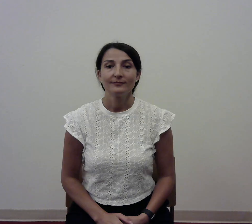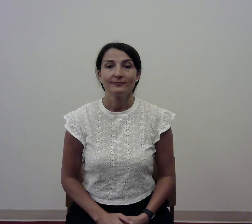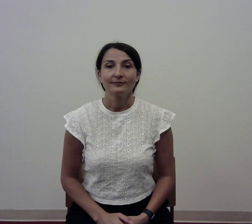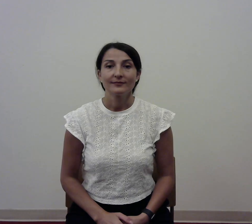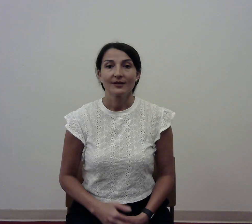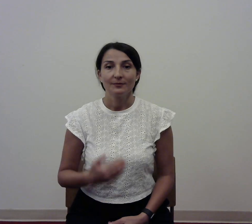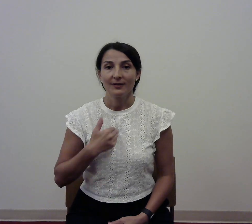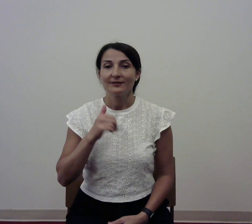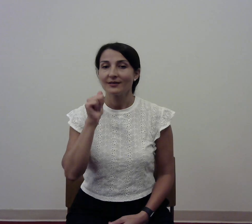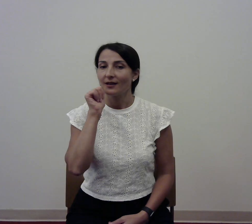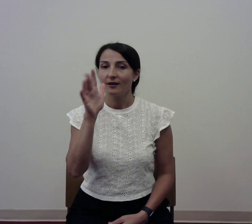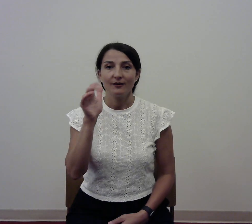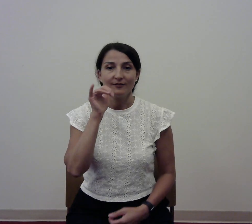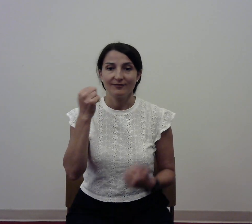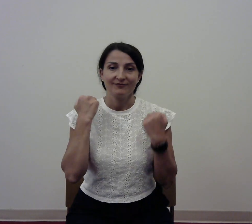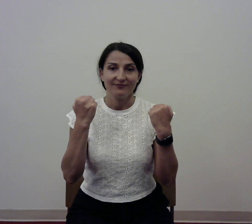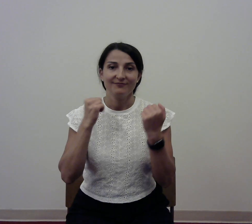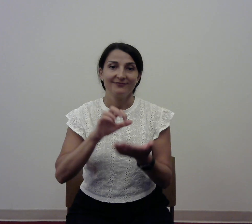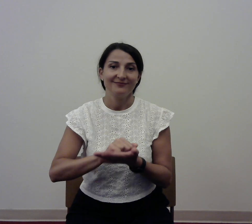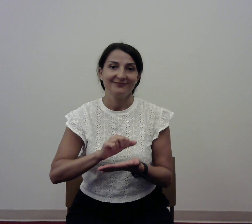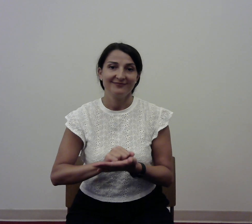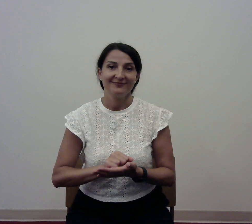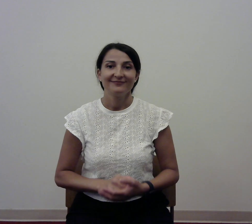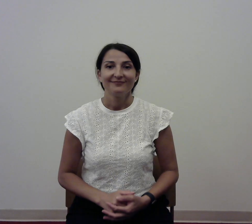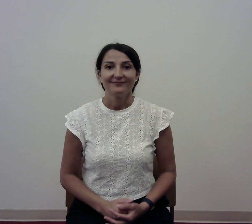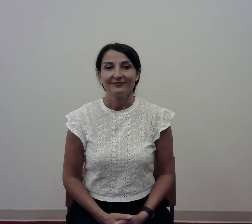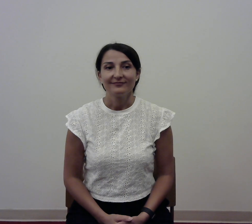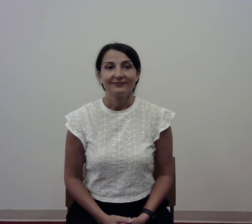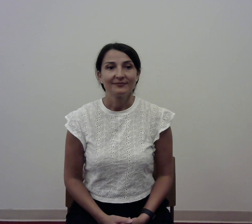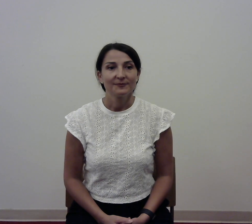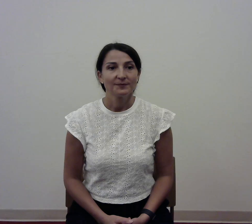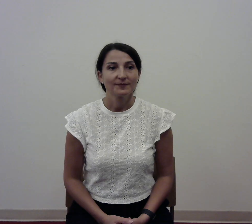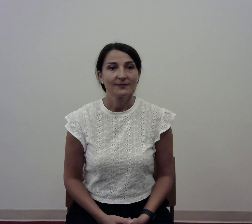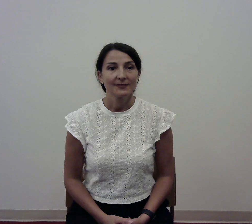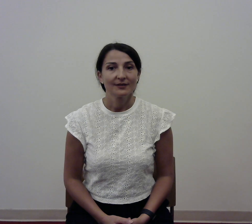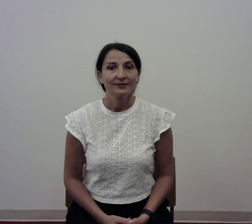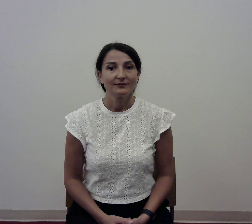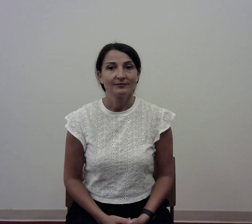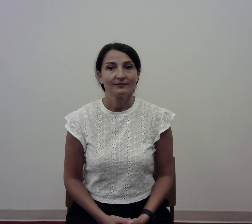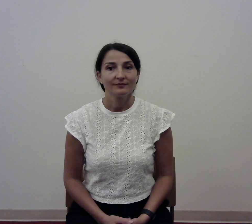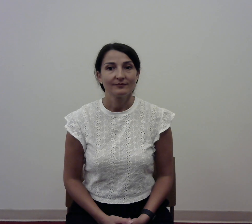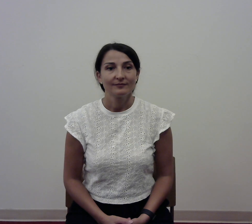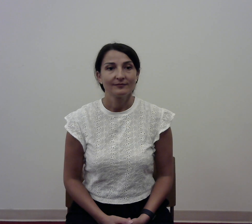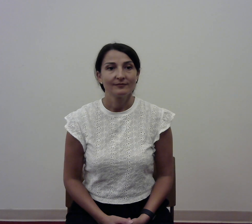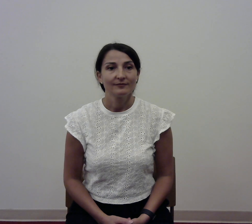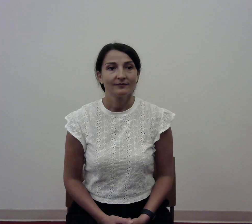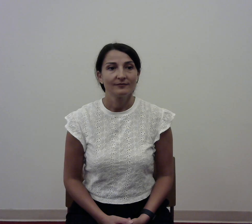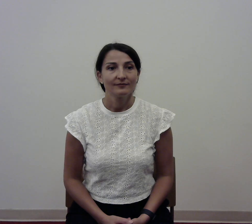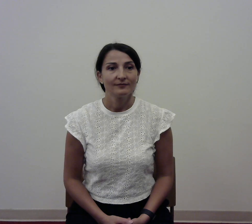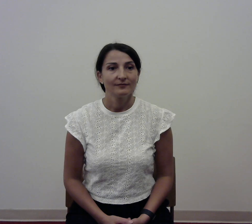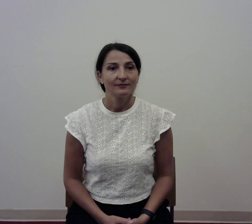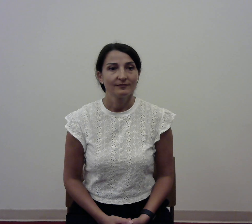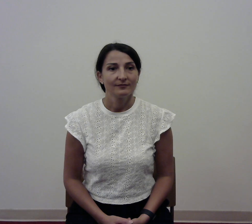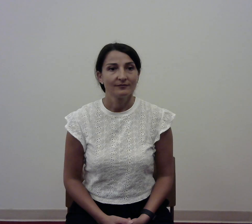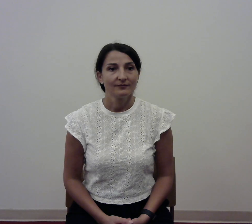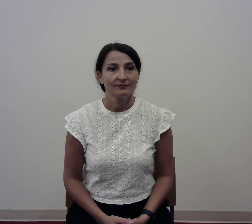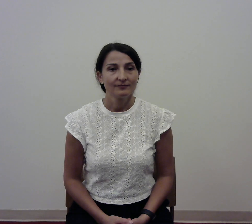Mən hər gün idman edirəm